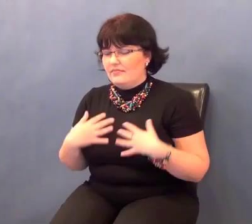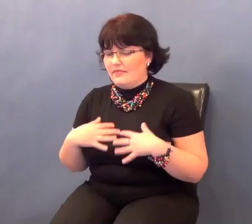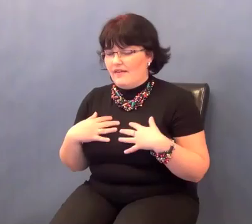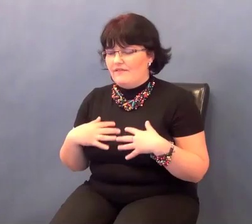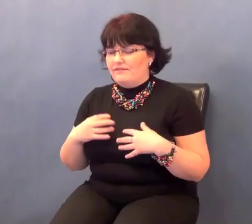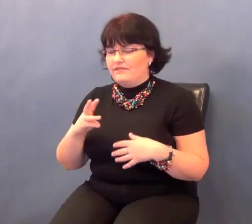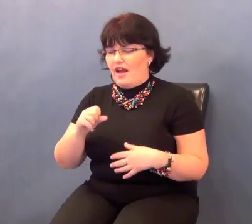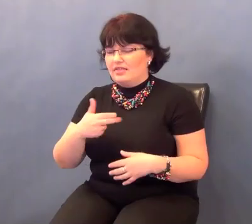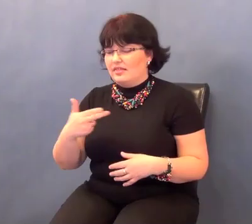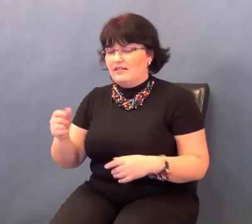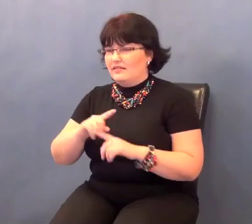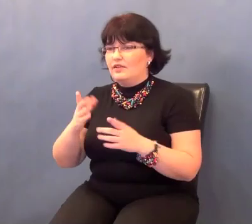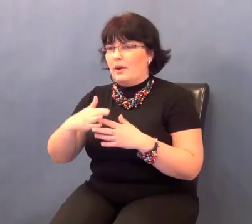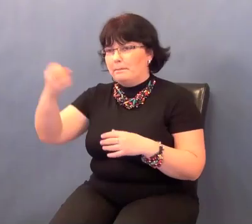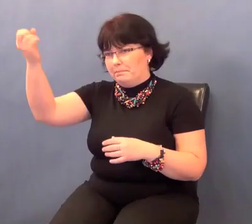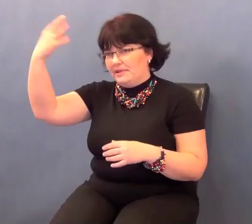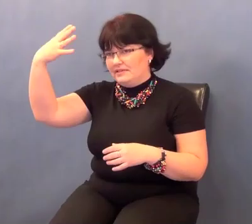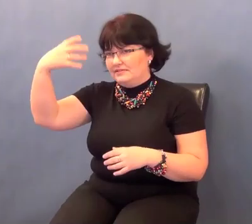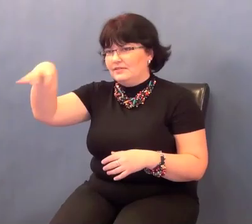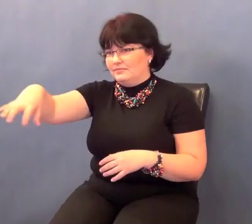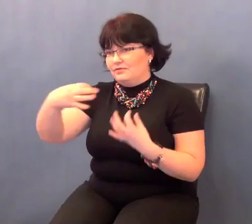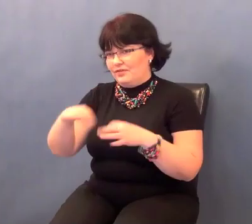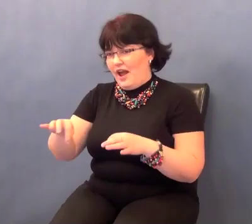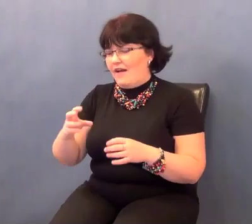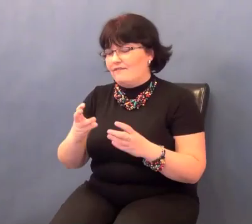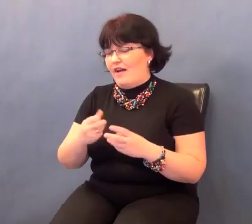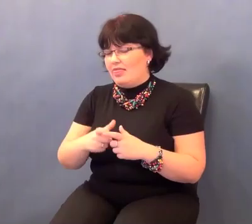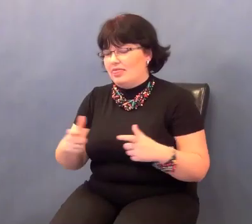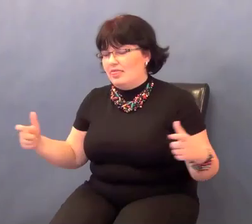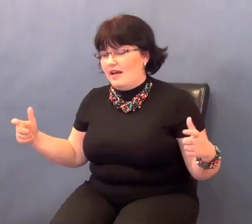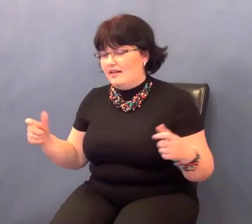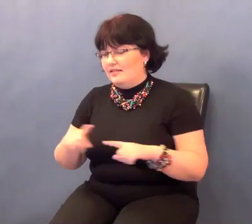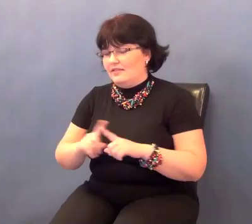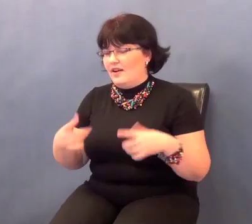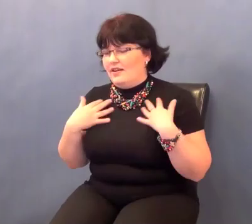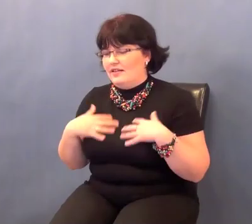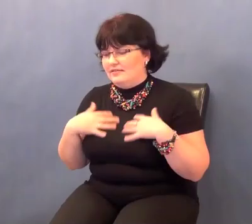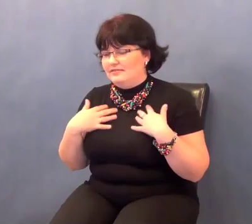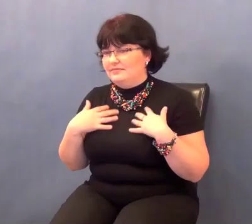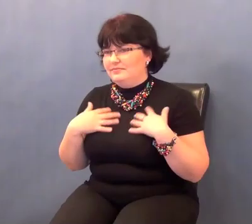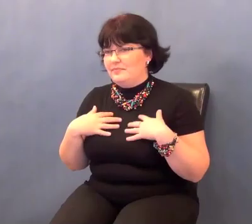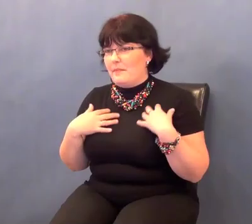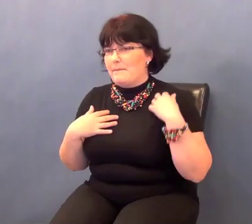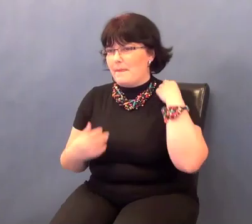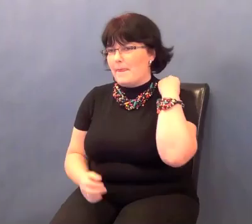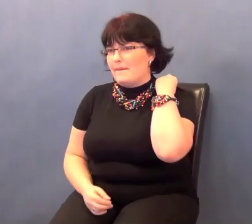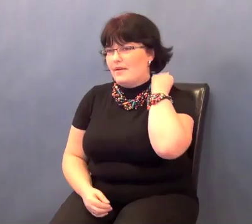Nie wolno myć się w wannie, tylko pod prysznicem można, a w wannie nie wolno się kąpać.